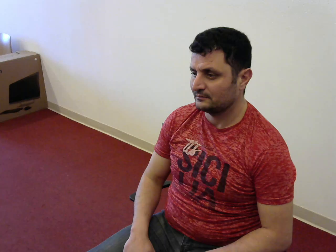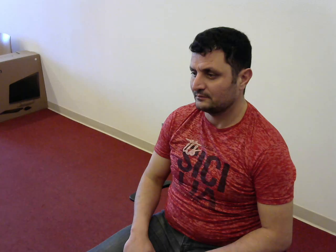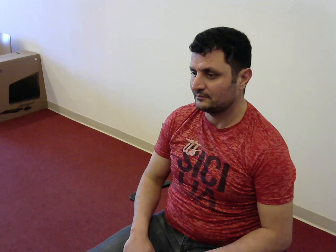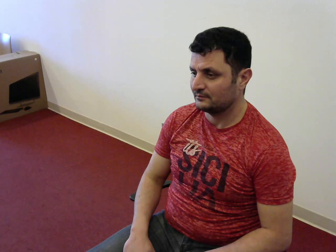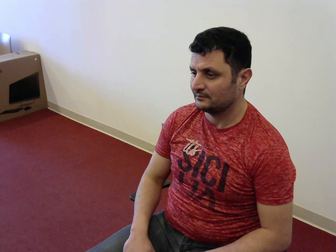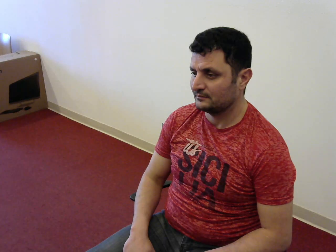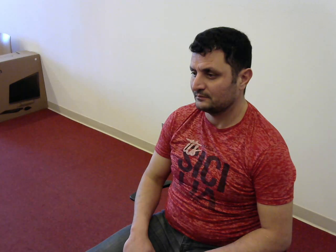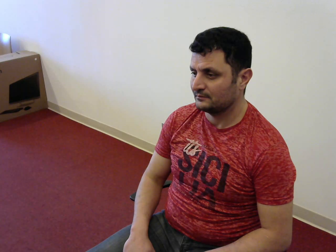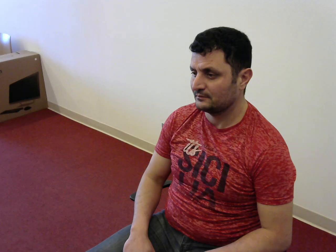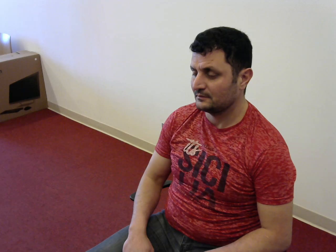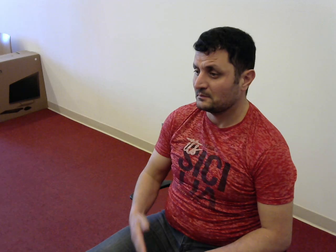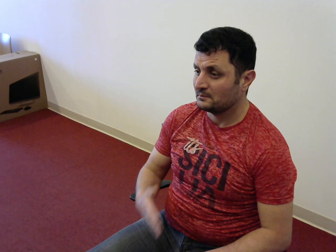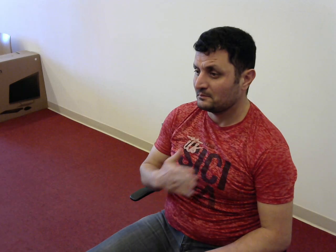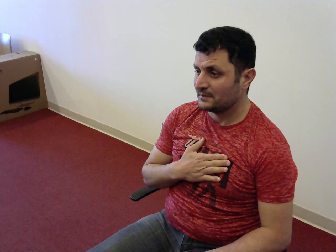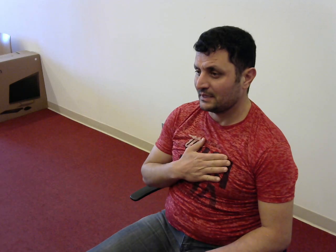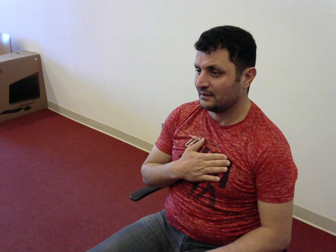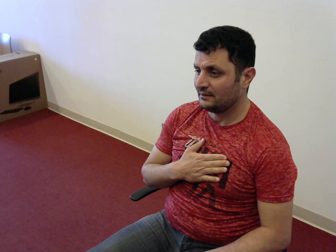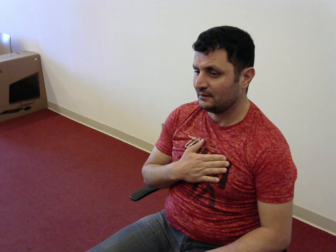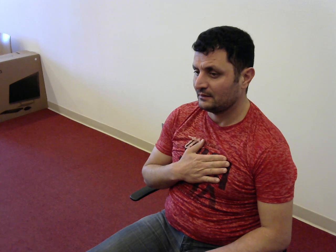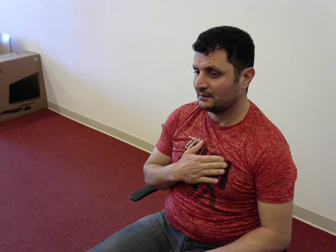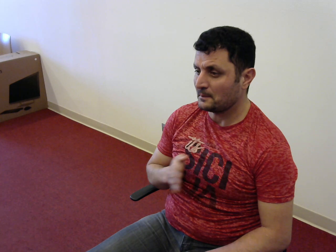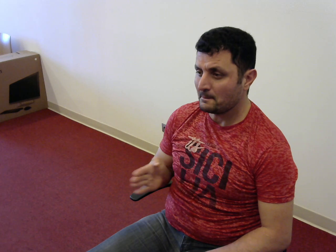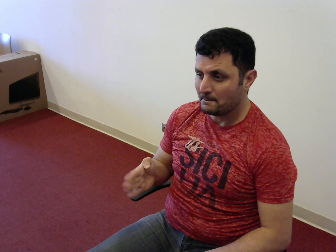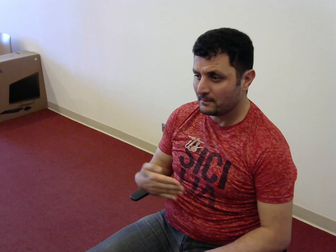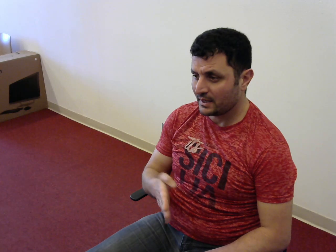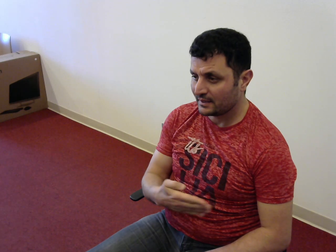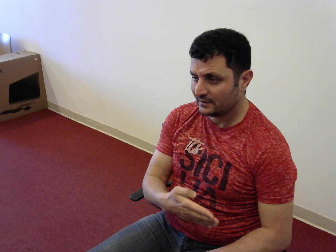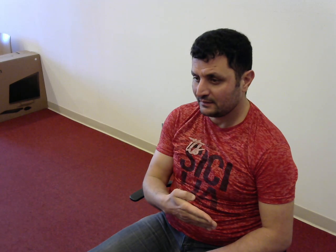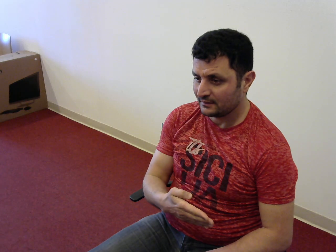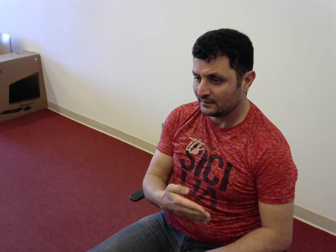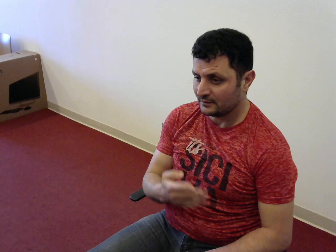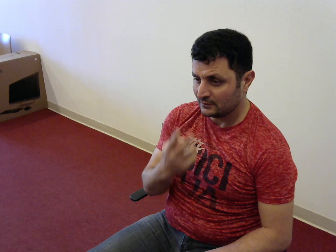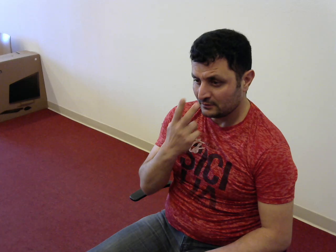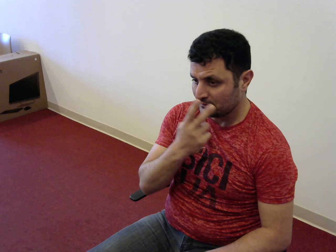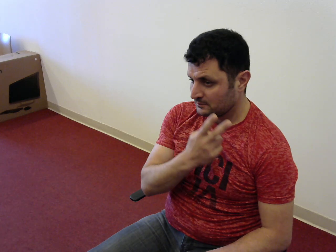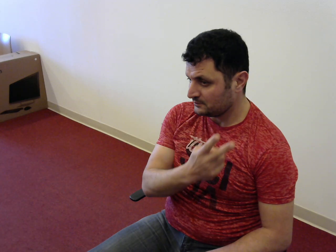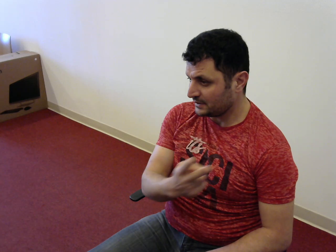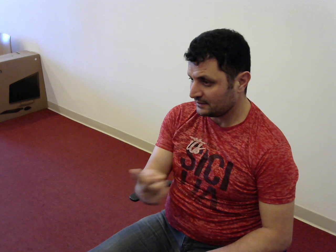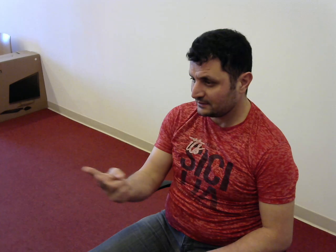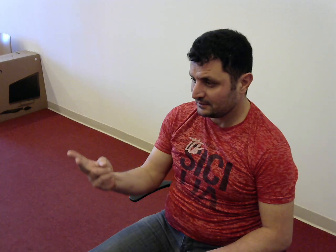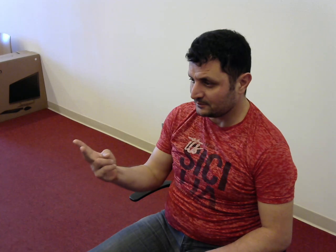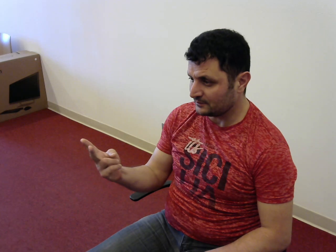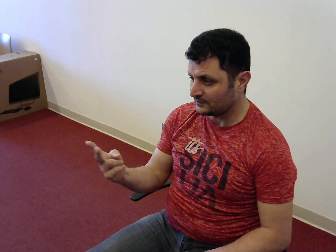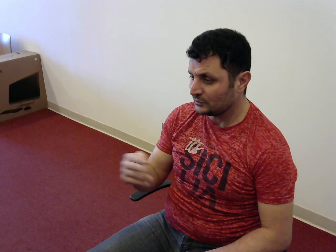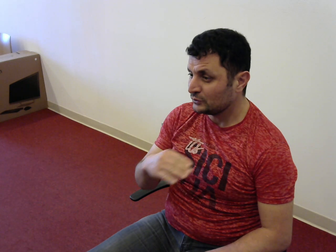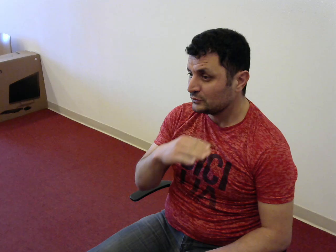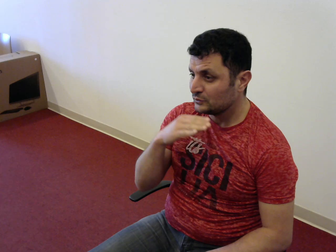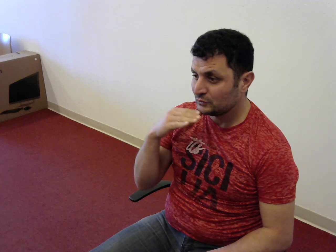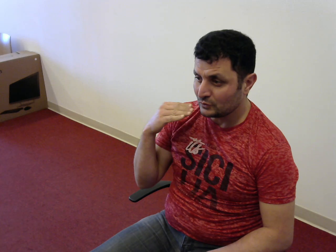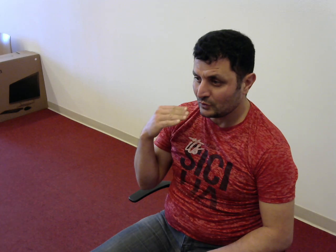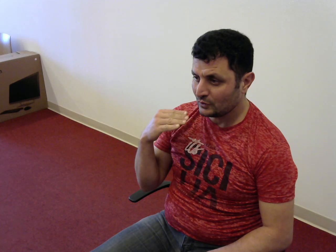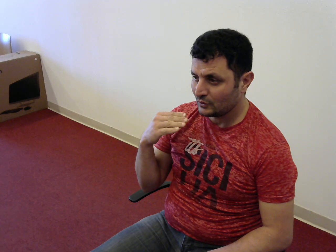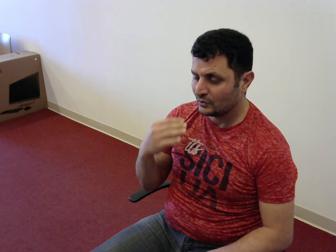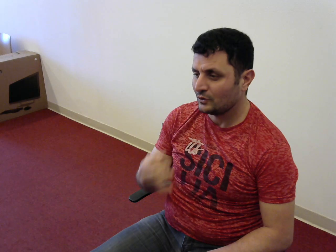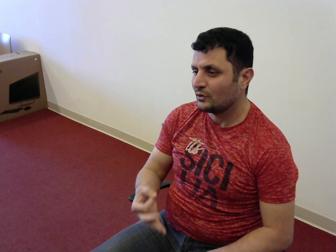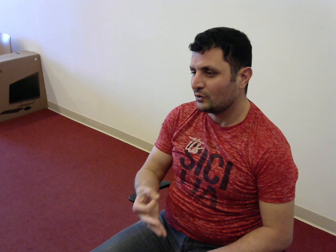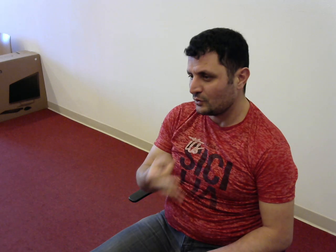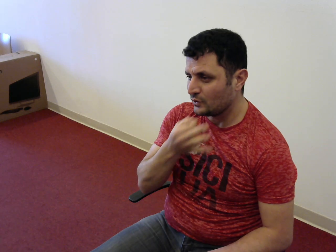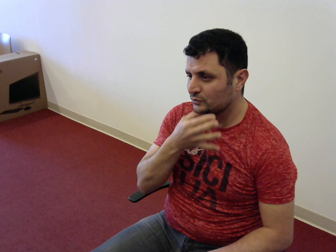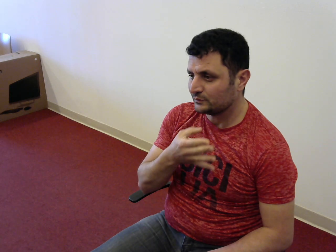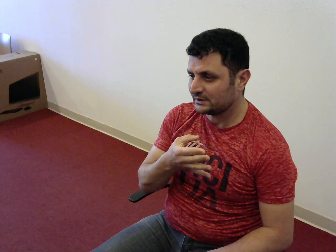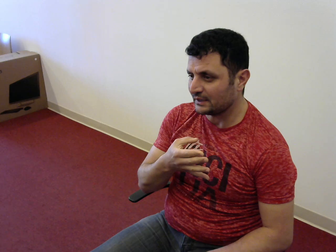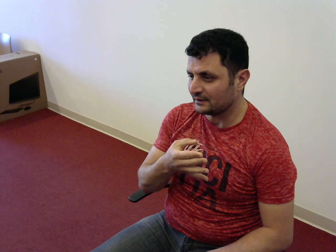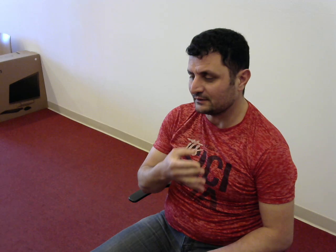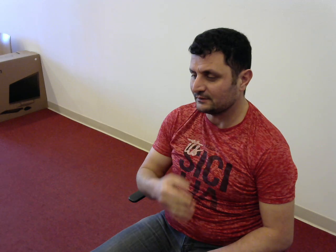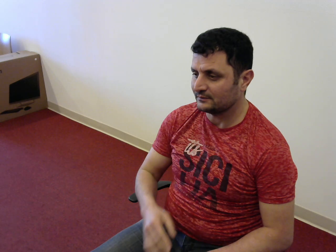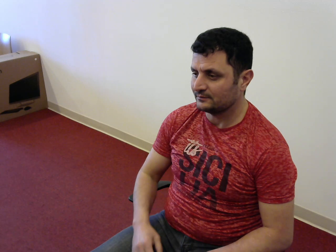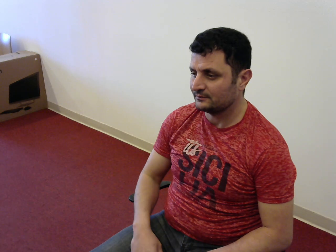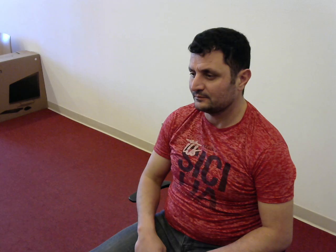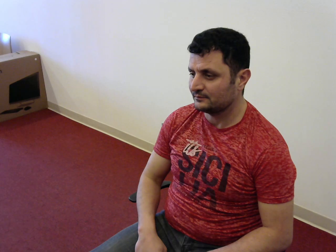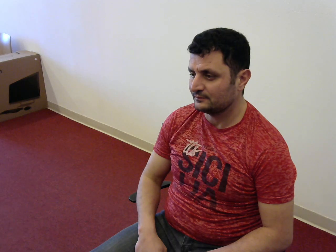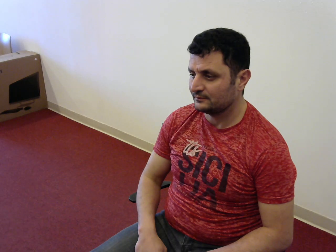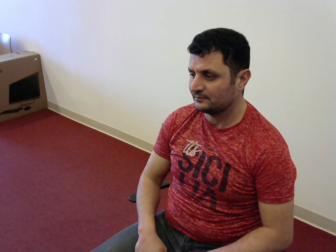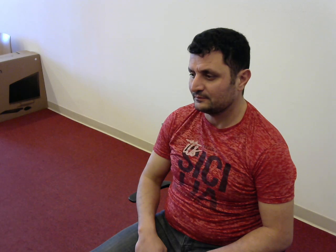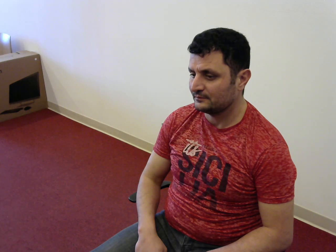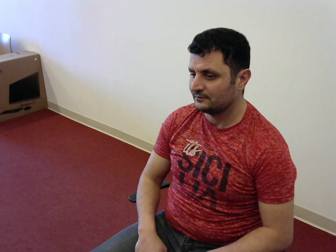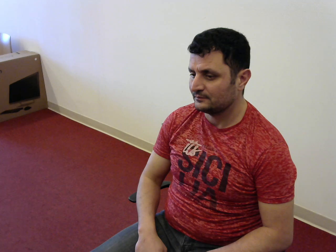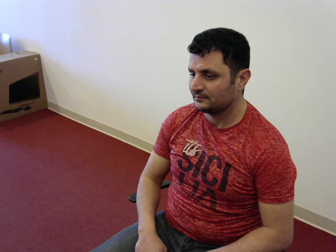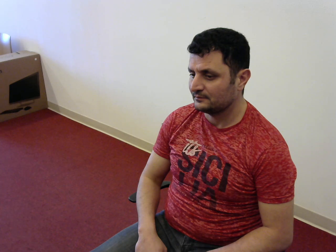Mənim balıqlara baxmaqdan çox xoşum gəlir